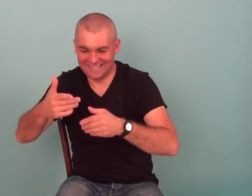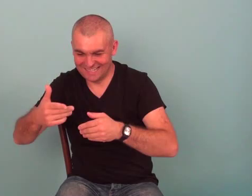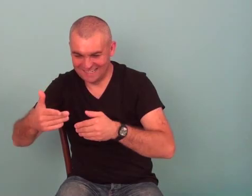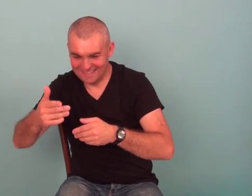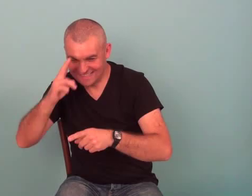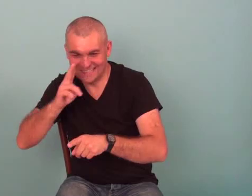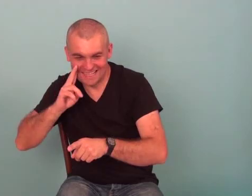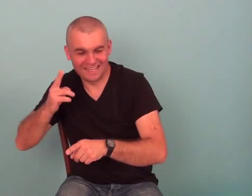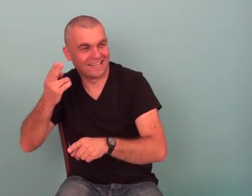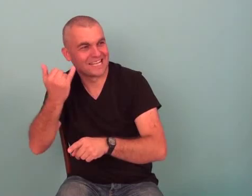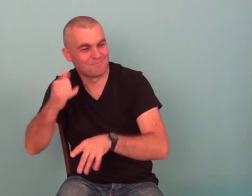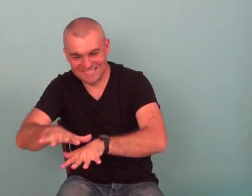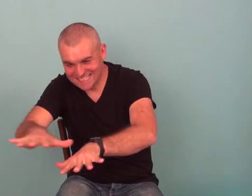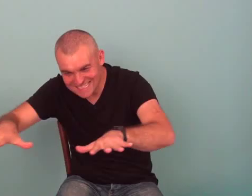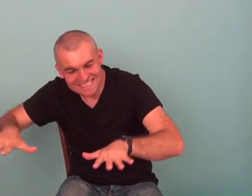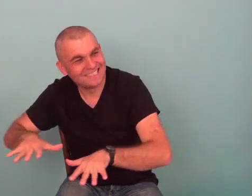Tata, mama i dzieci żaby.